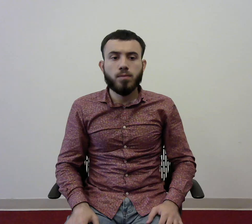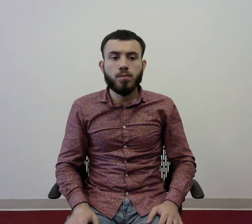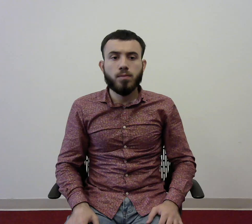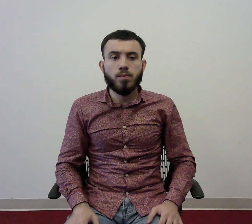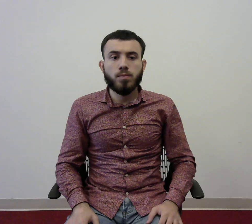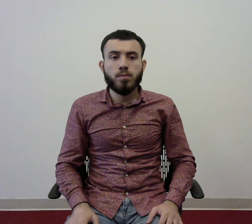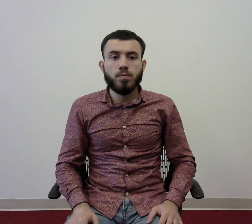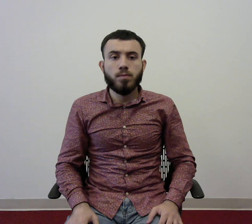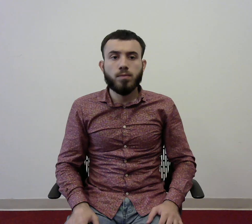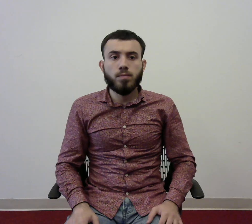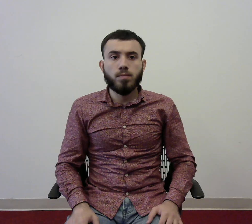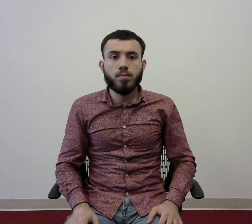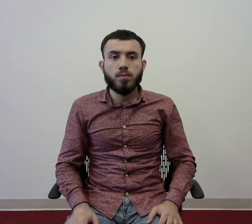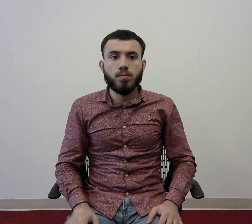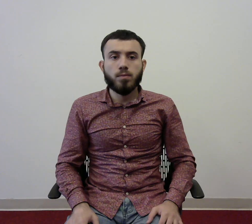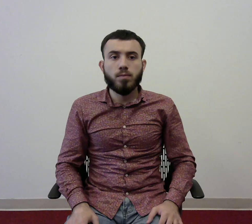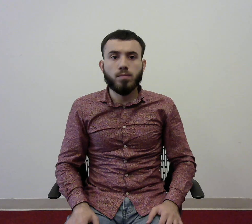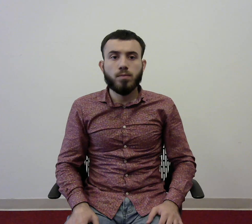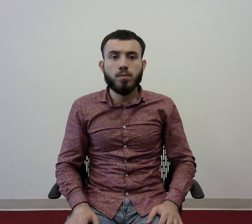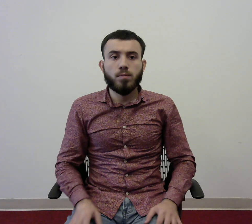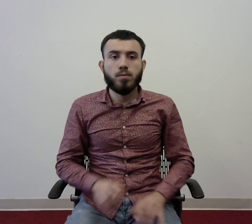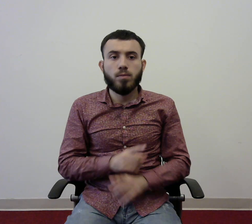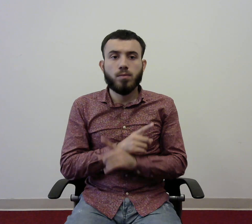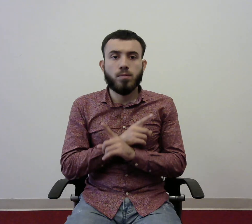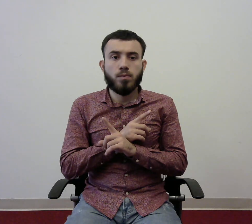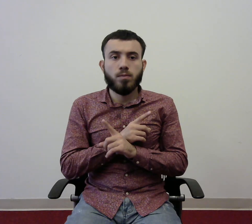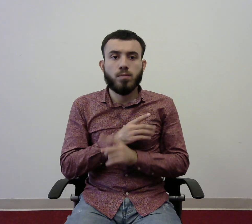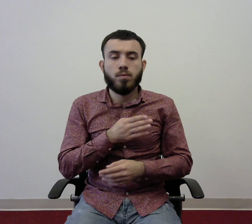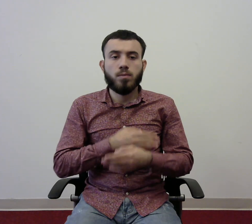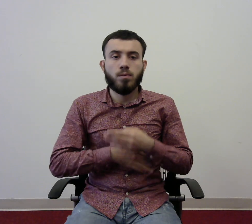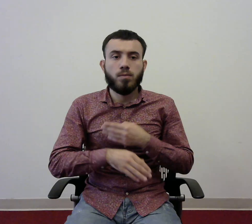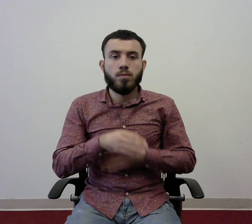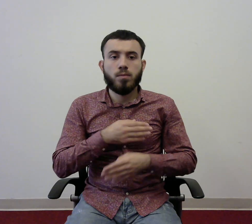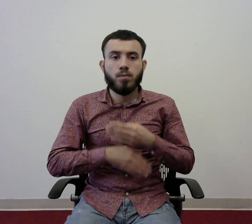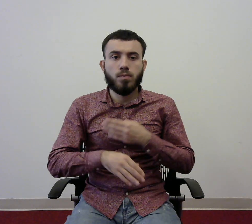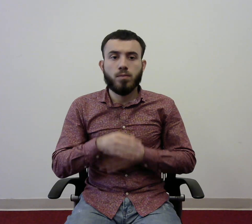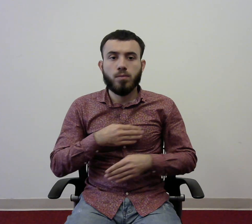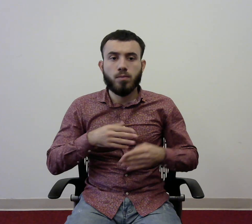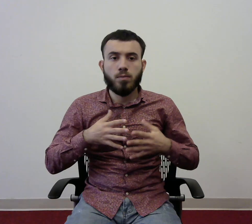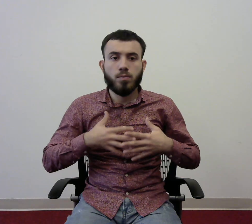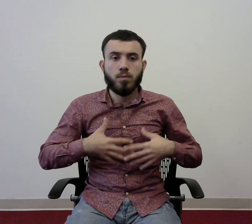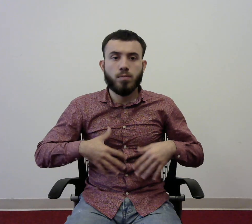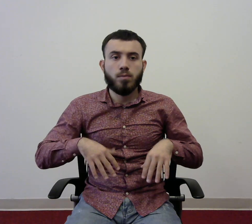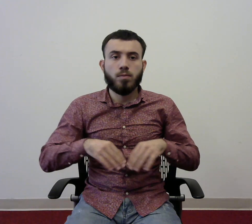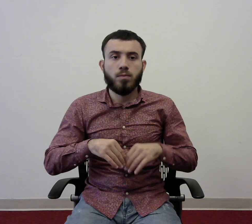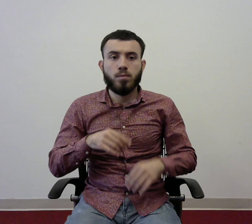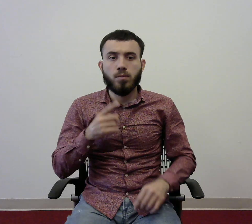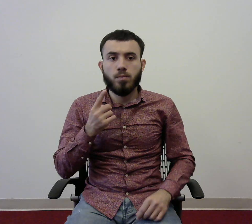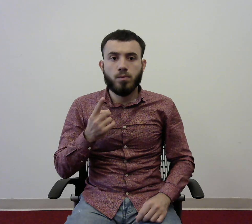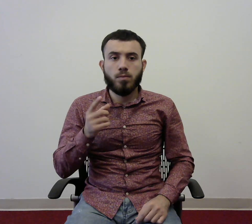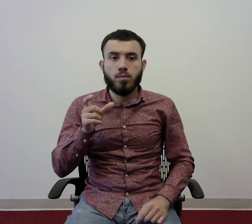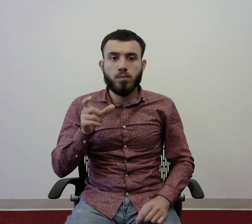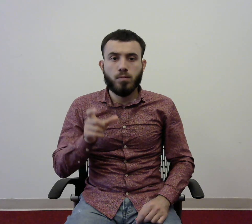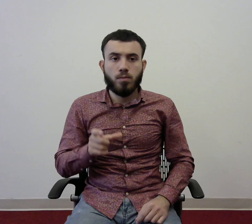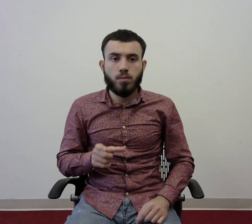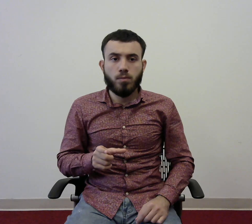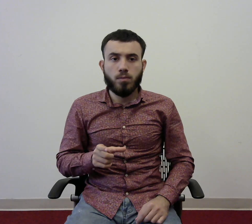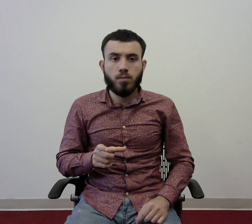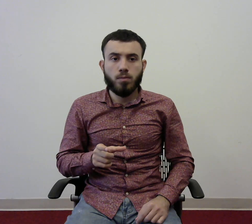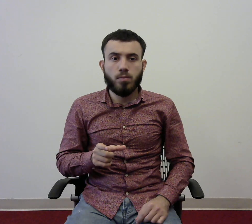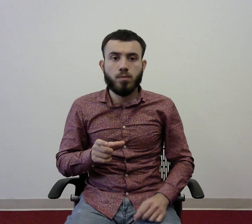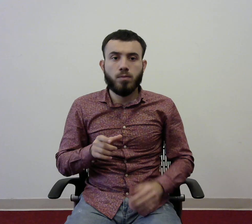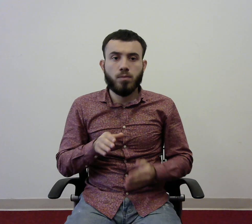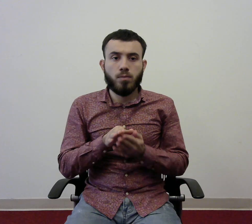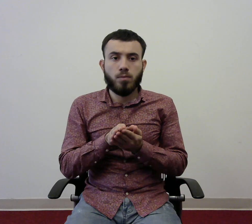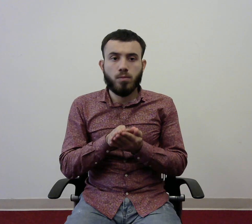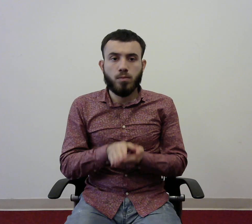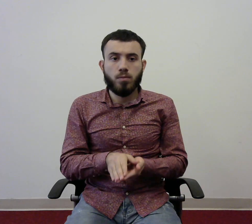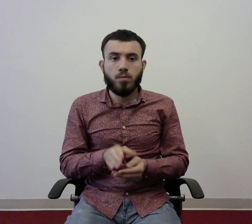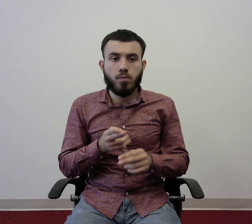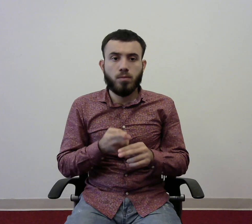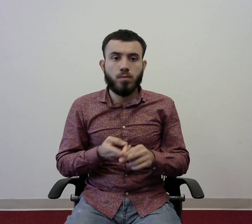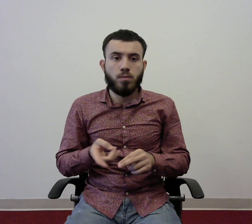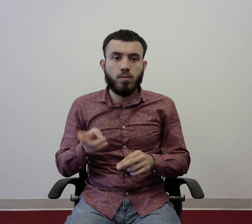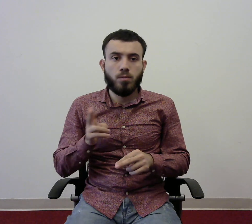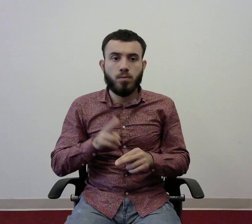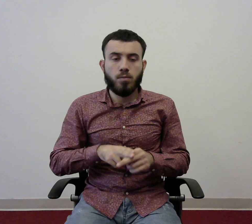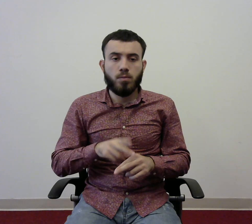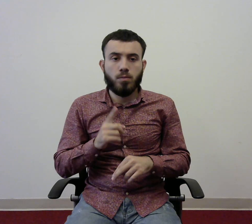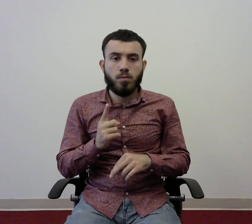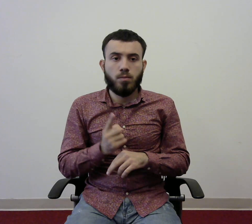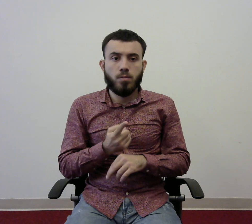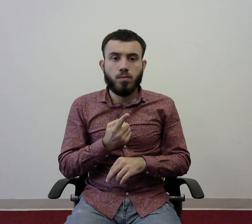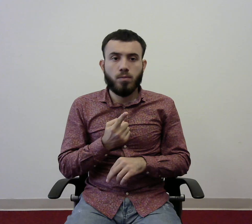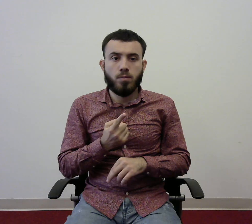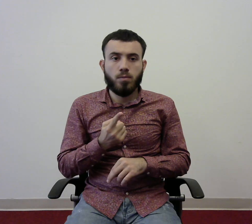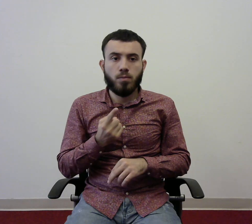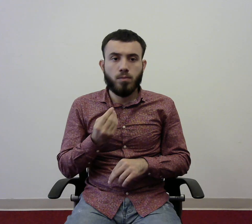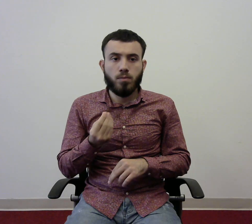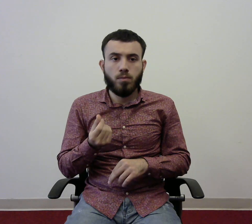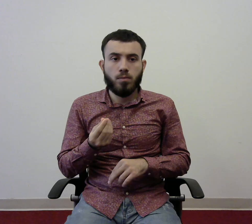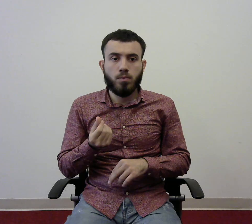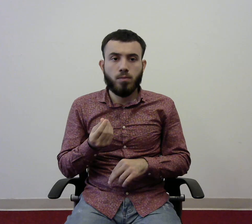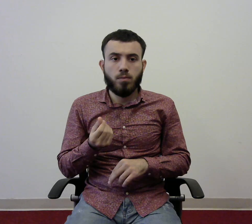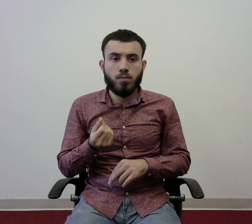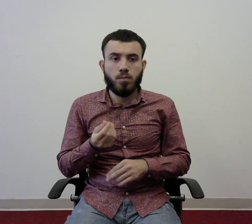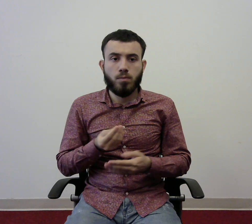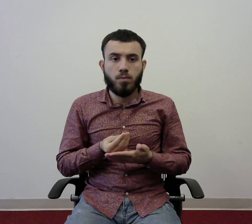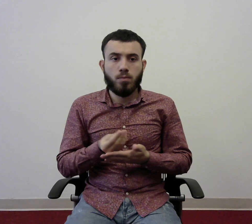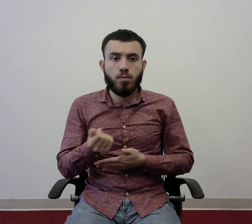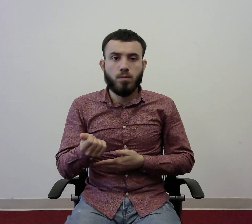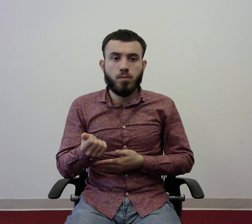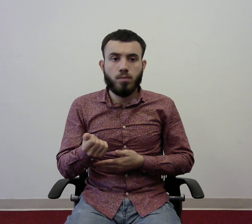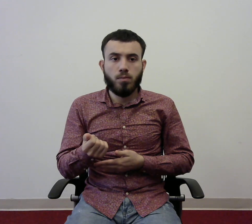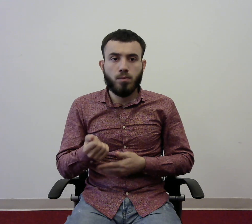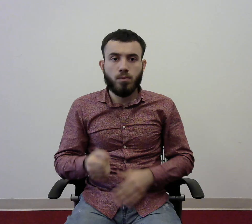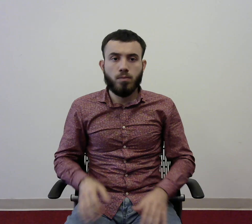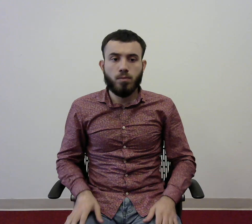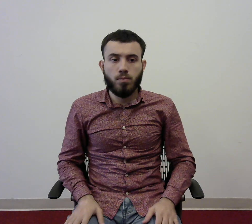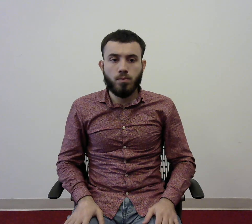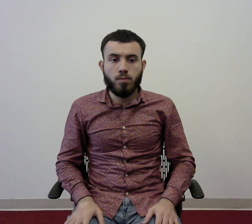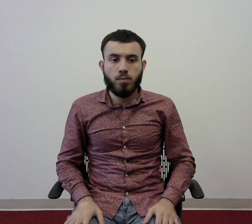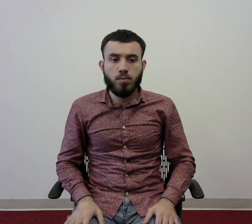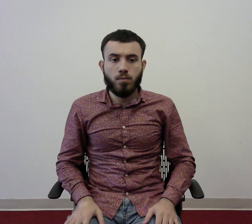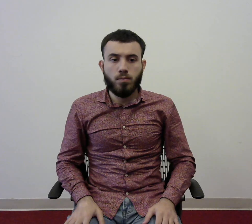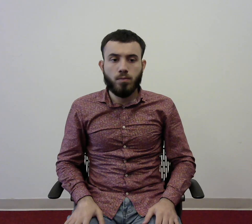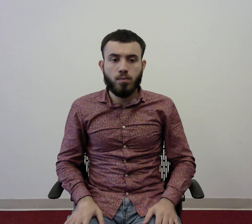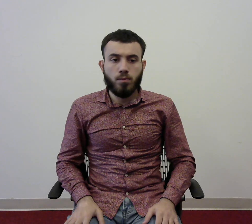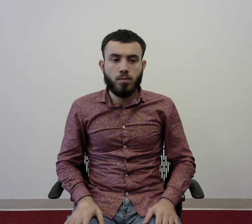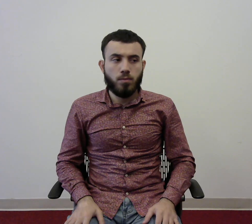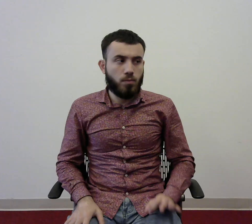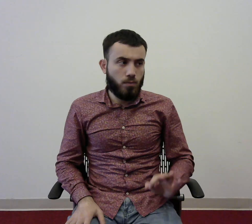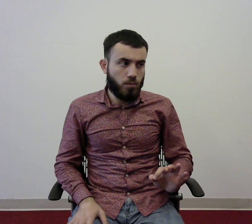Vəfat edən əlilin ailəsindən bir şəxsə dəfn üçün birdəfəlik müavinət ödənilir